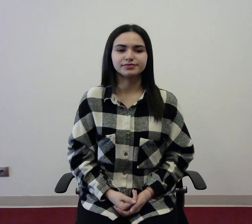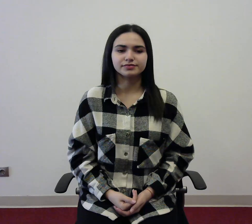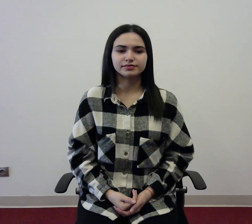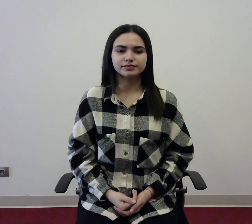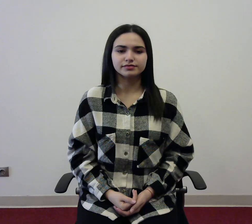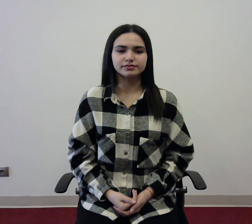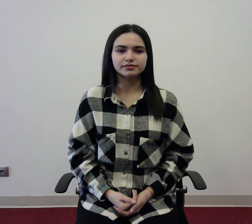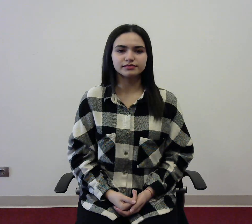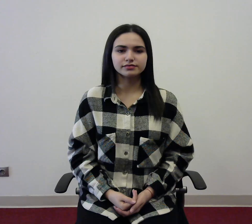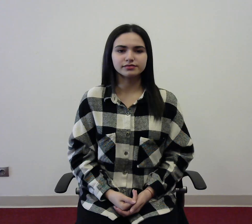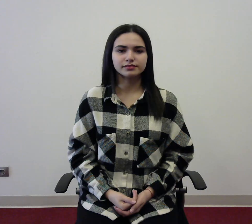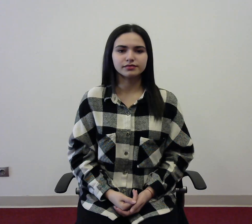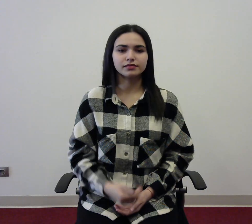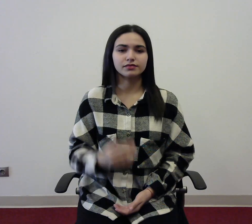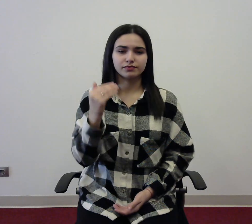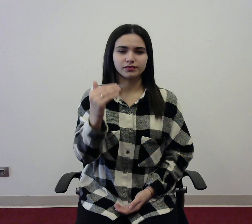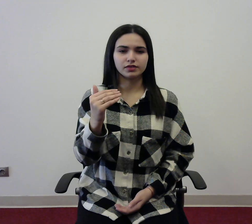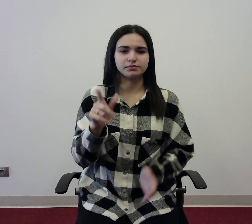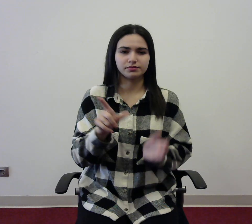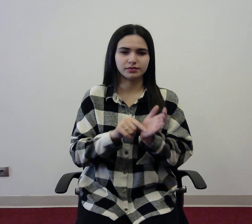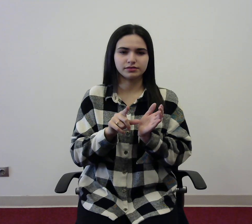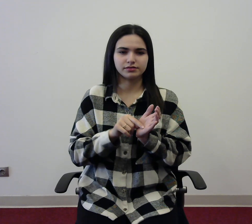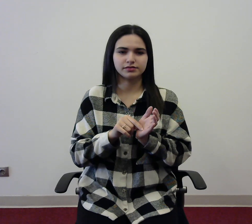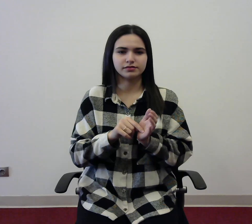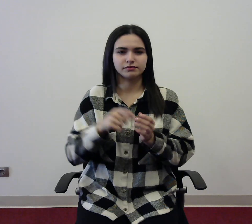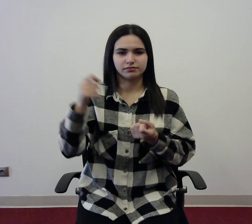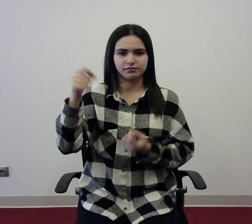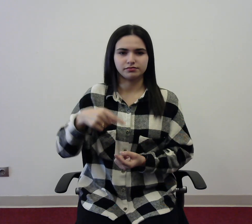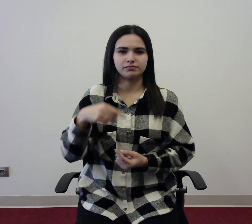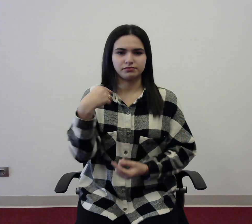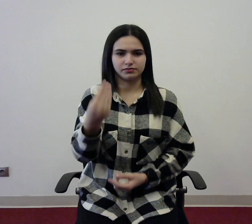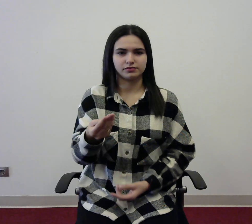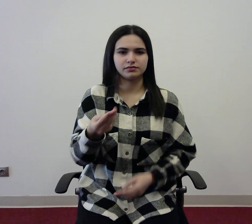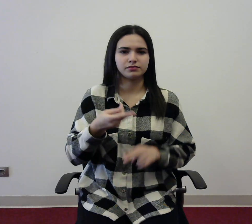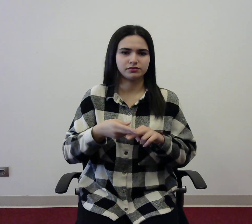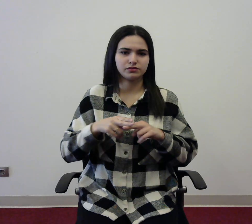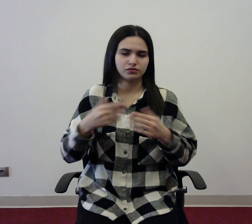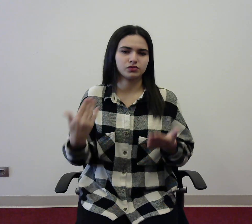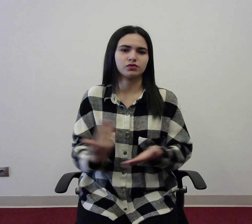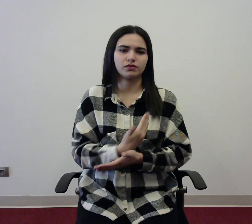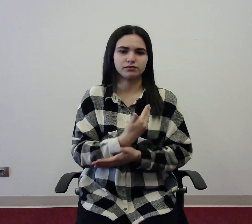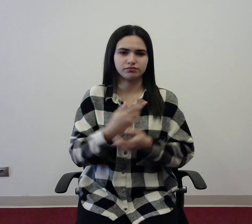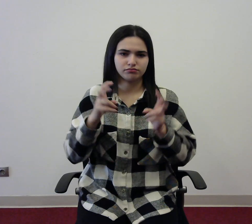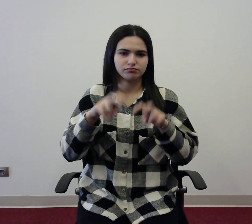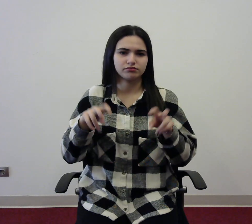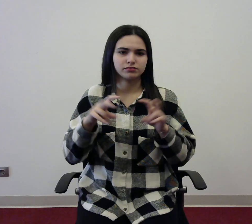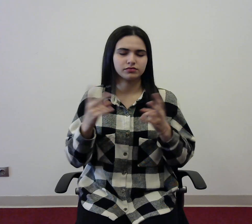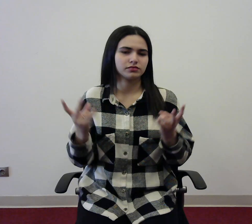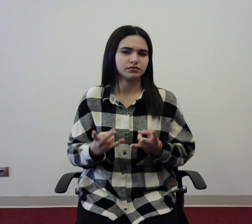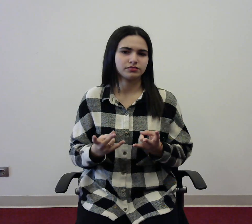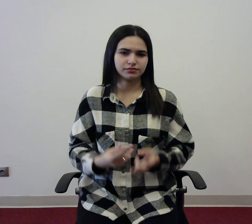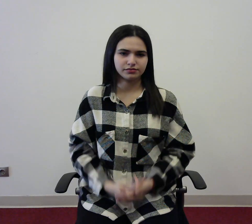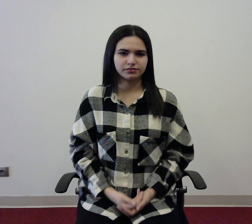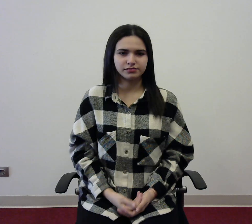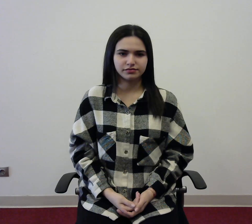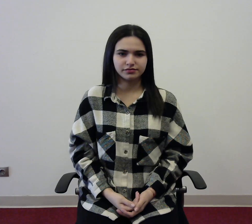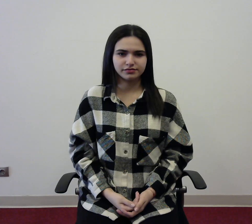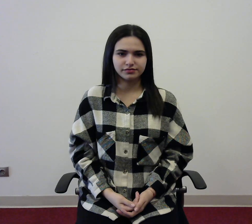Sizə pensiya təyin olunması üçün yenidən müayinə olunmalısınız